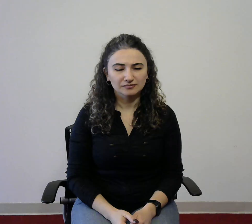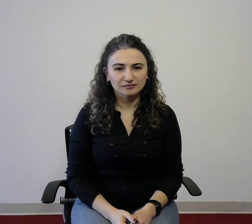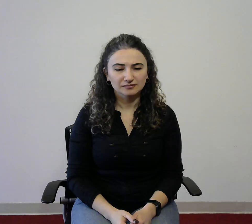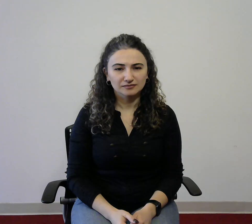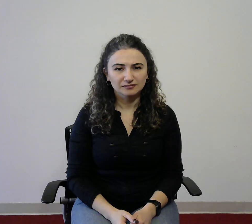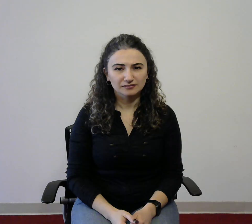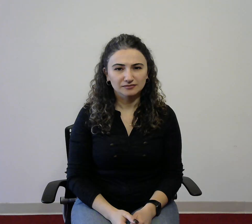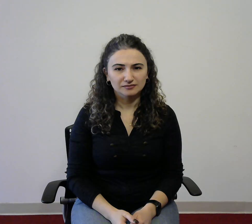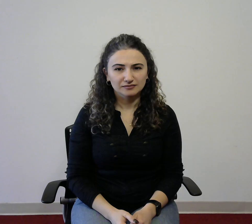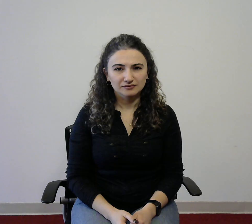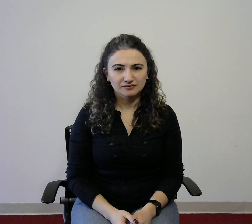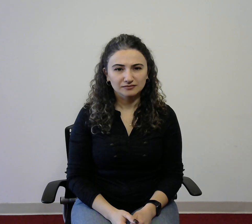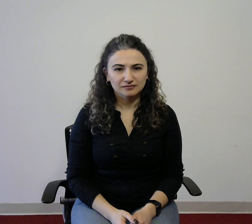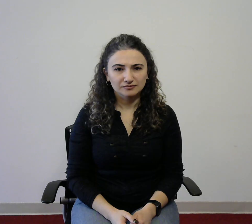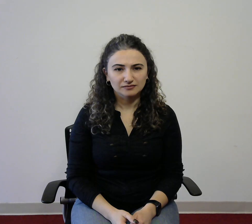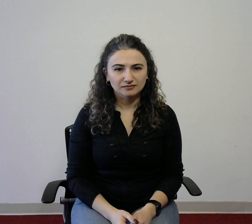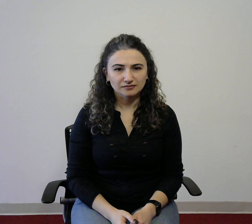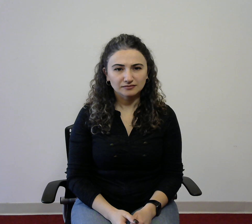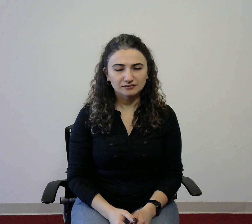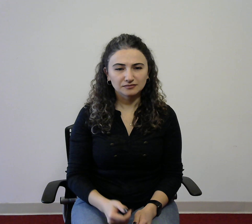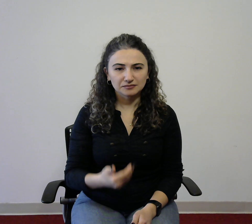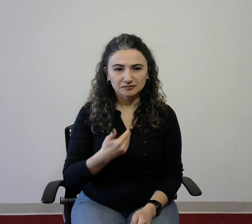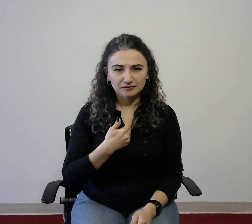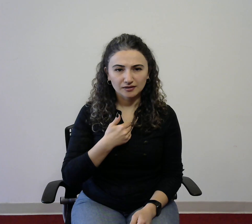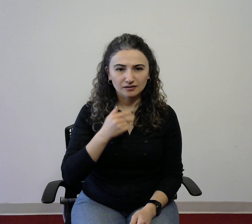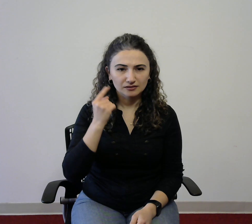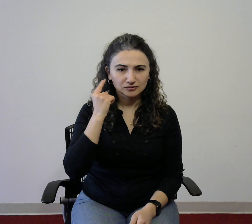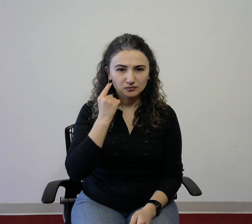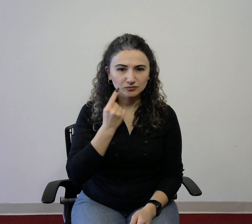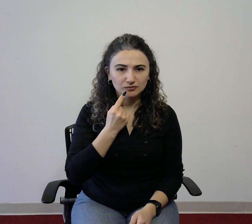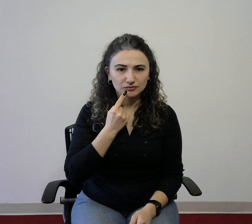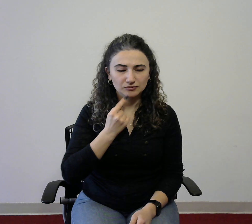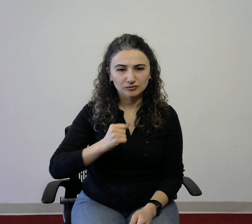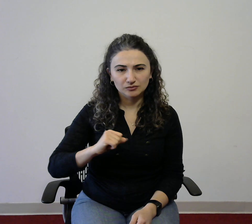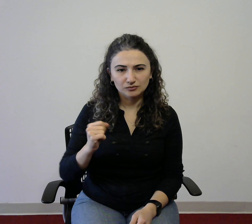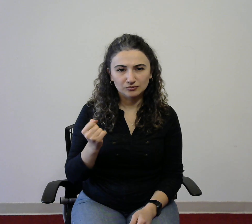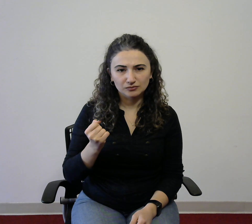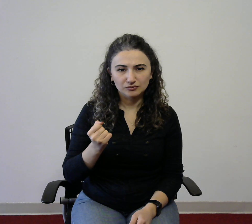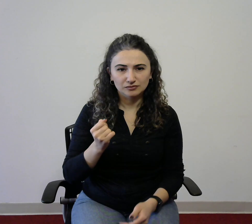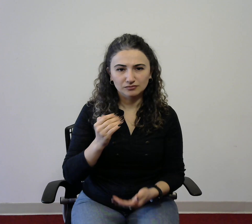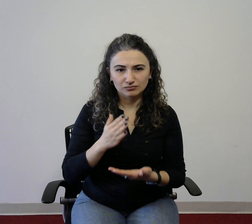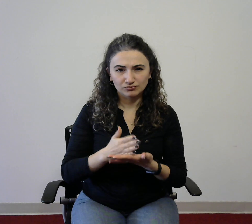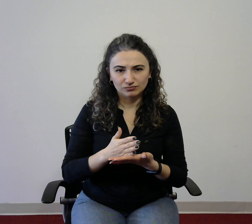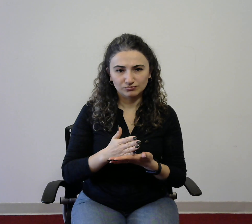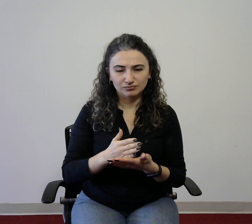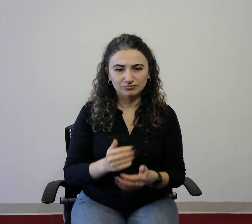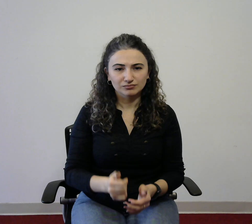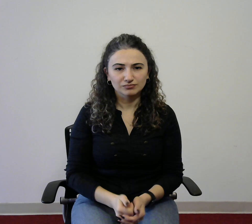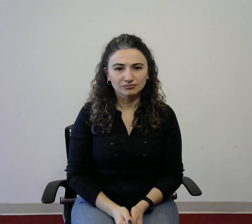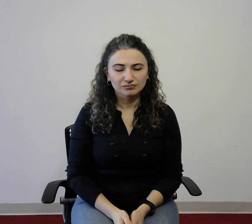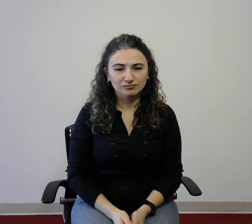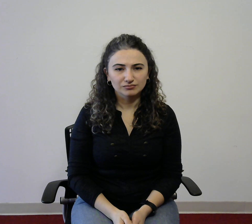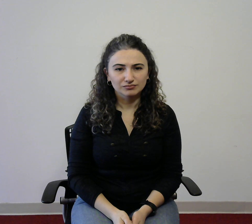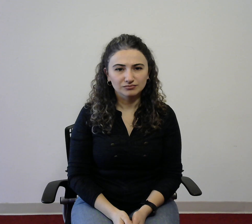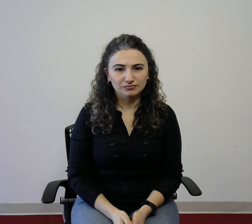Mənim eşitmə məhdudiyyətli dostlarım var